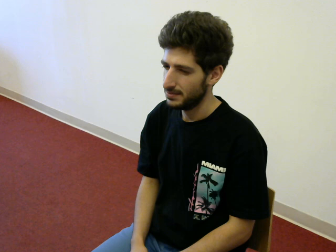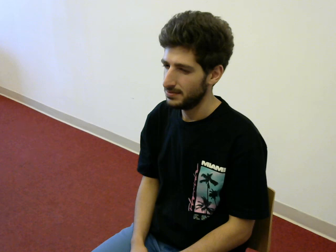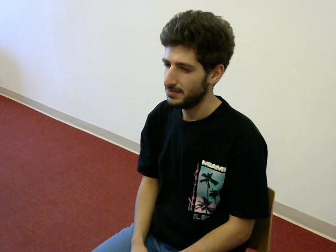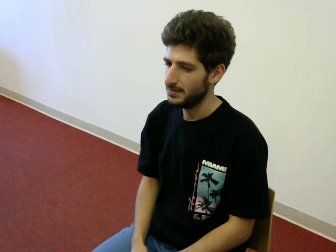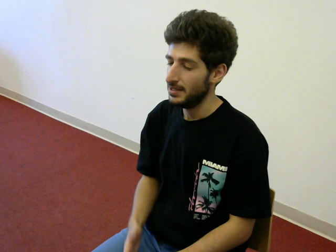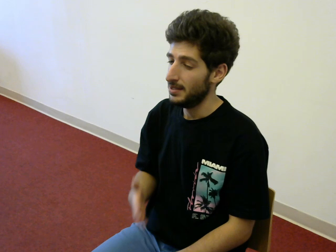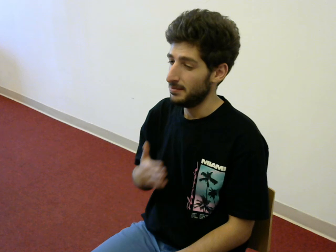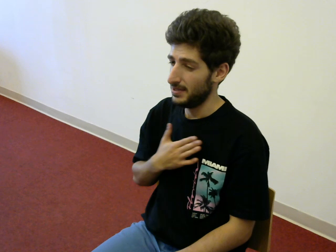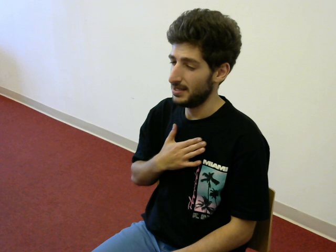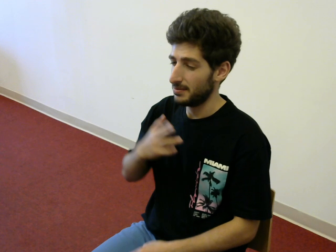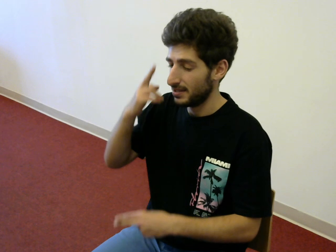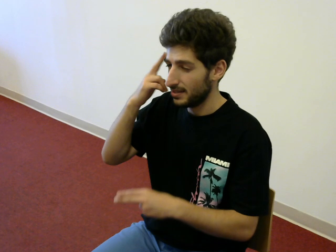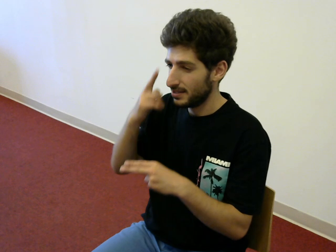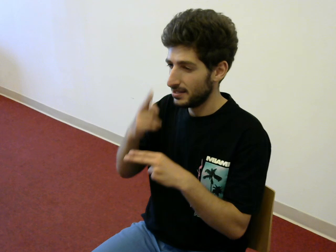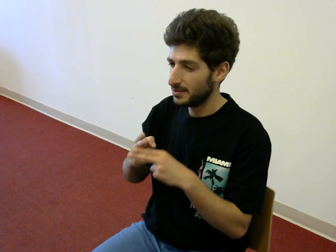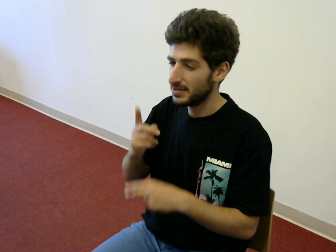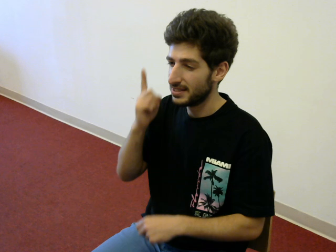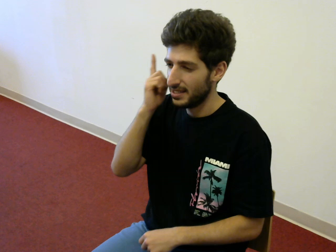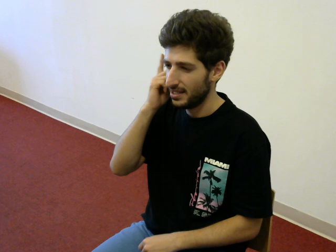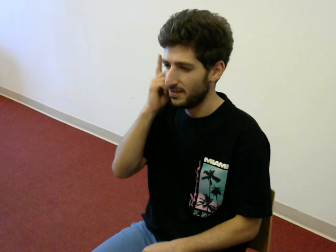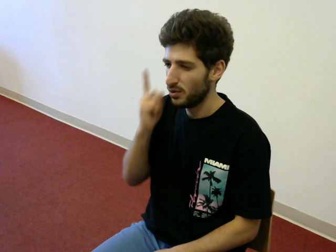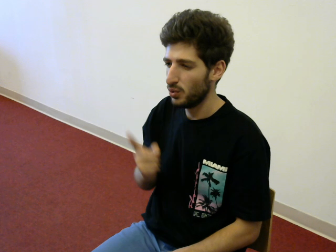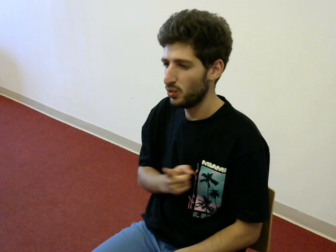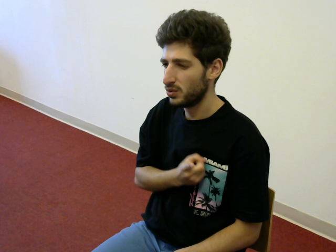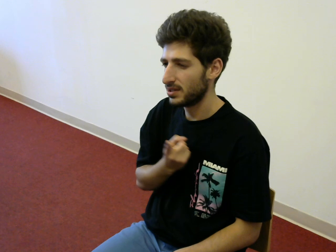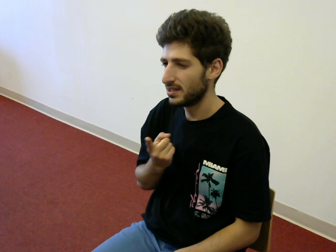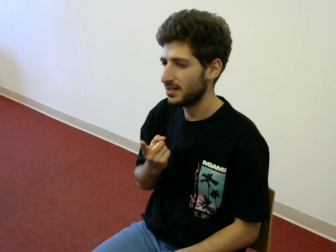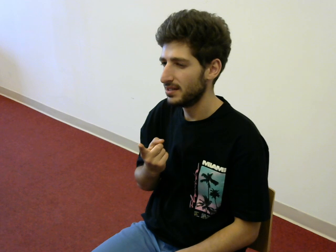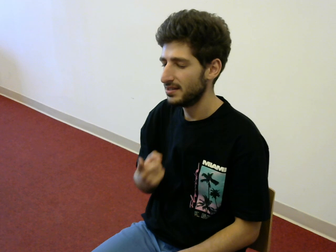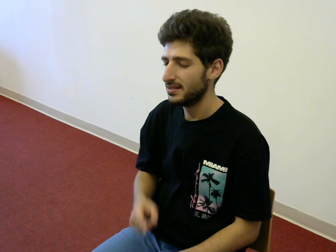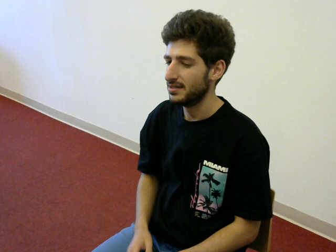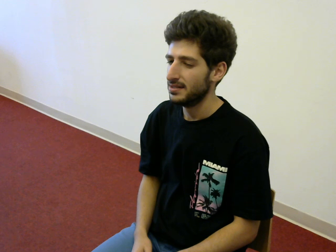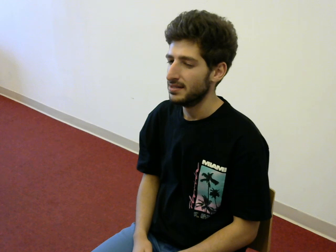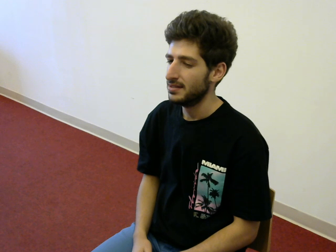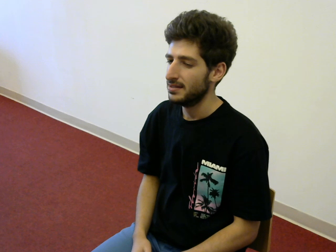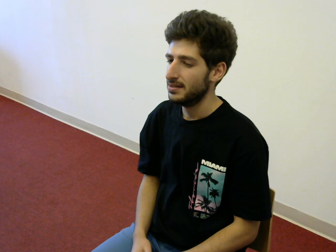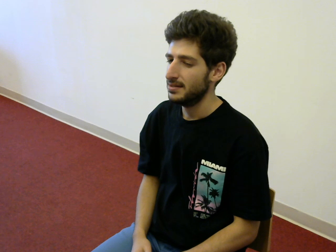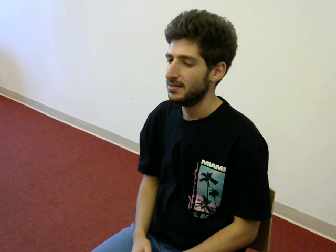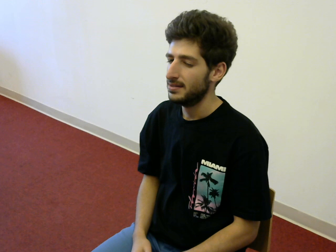Mənim qardaşım telefon ustasıdır